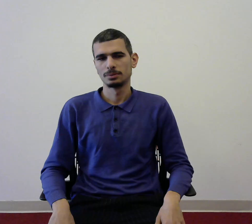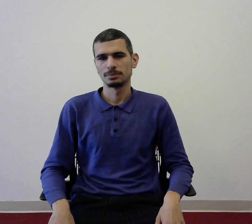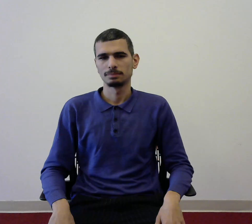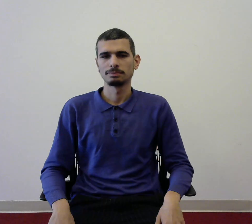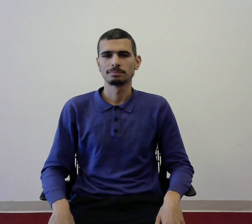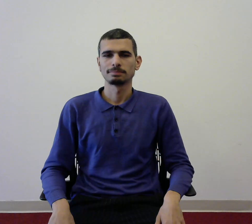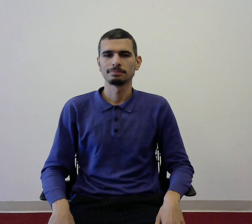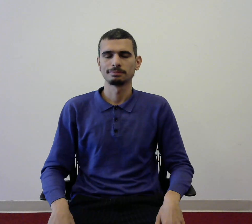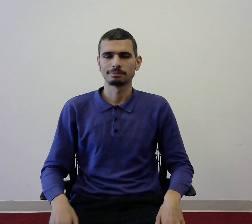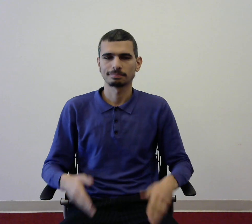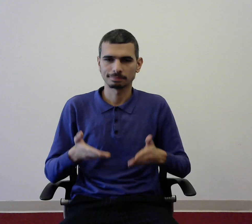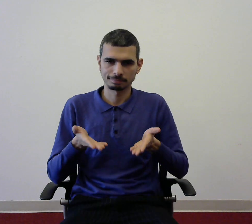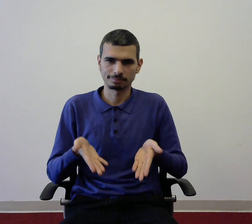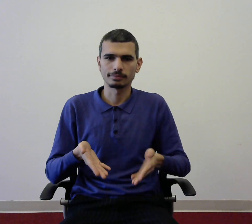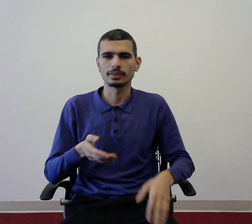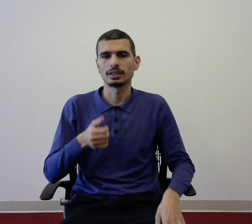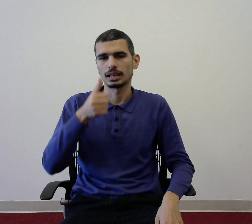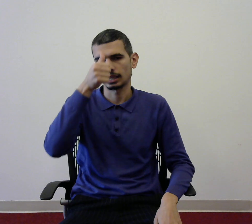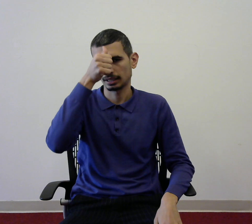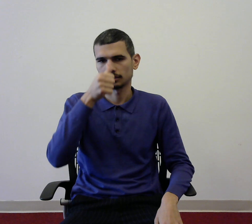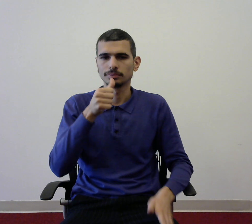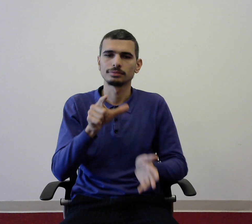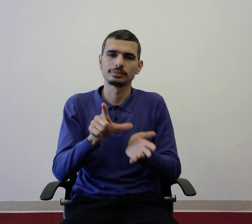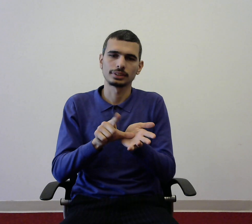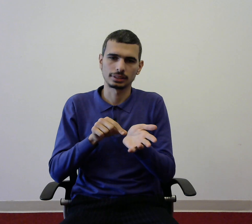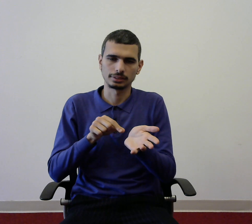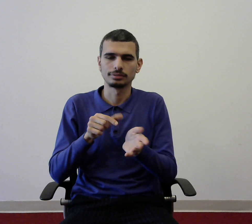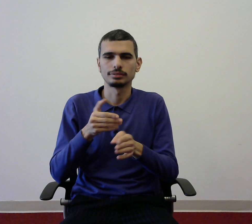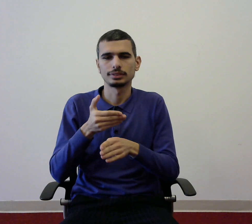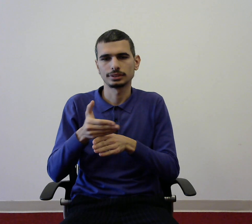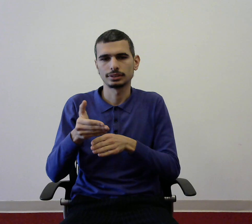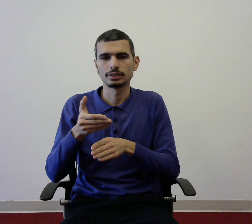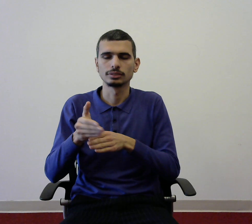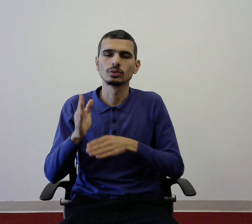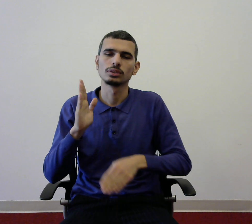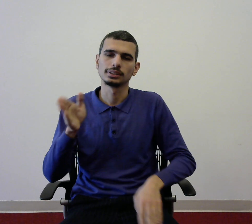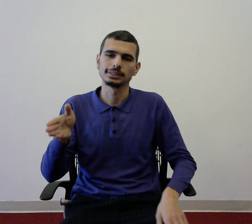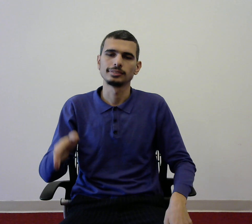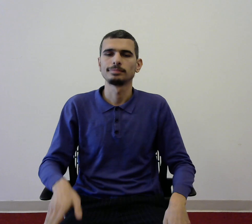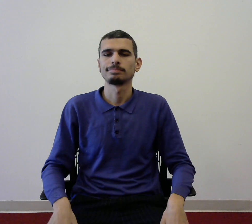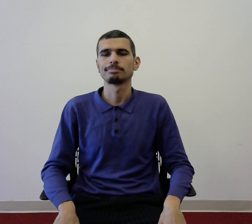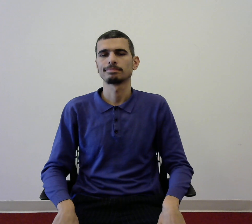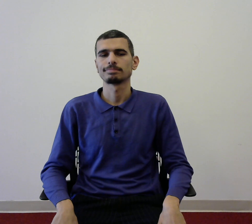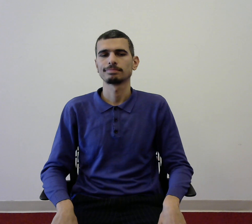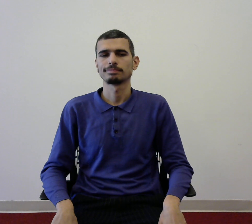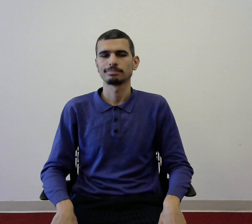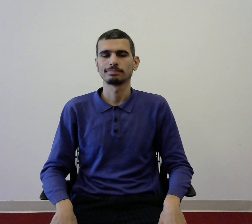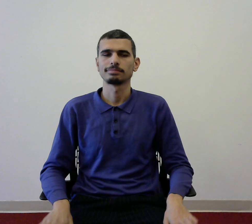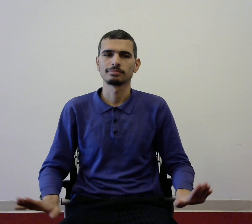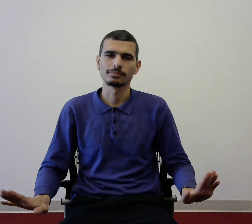Bu ay pensiyalar gecikəcək